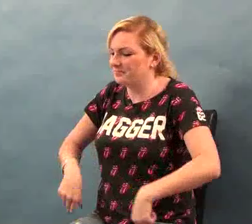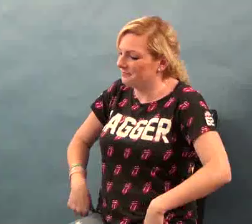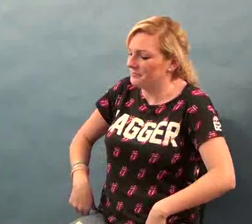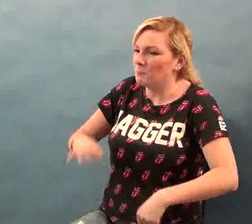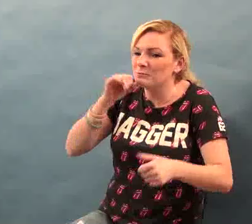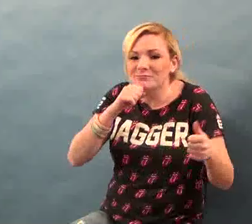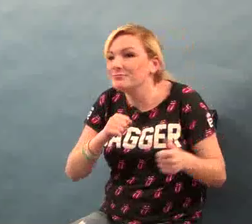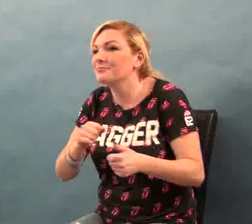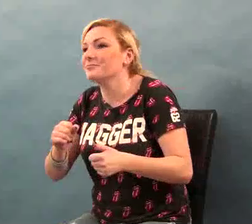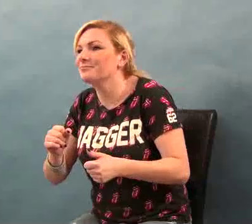Przychodzi starszy pan i chce zapłacić.